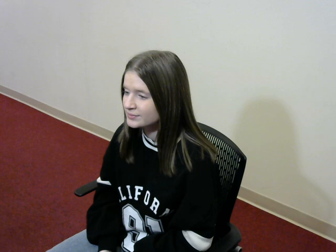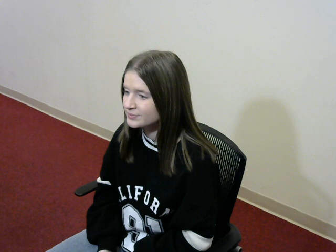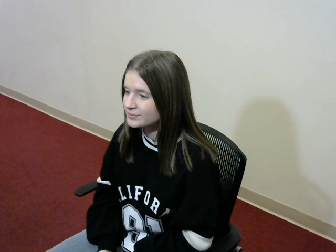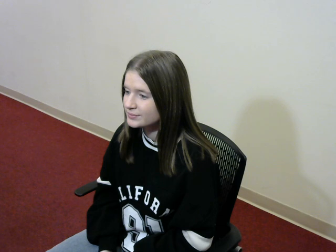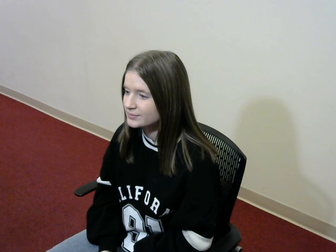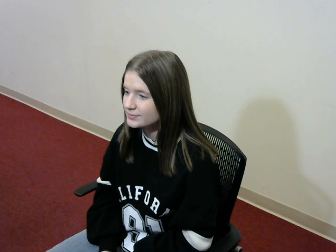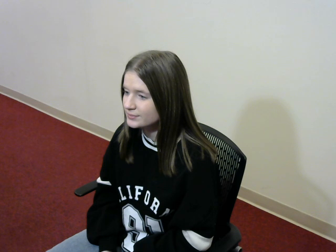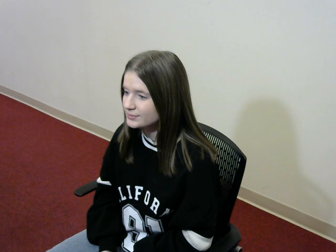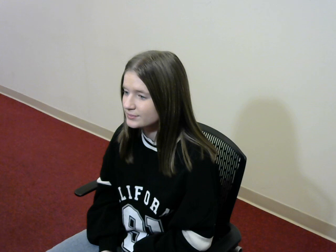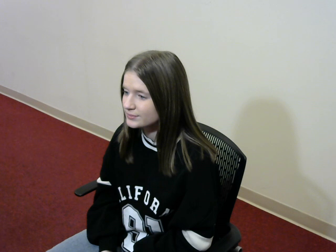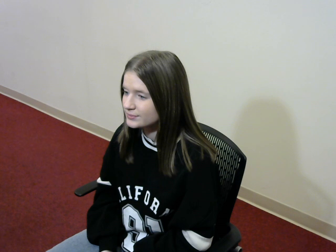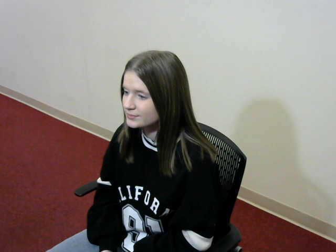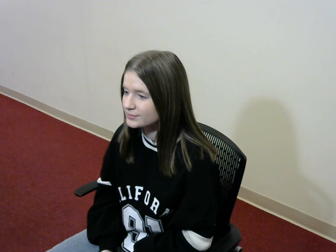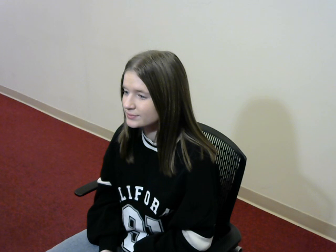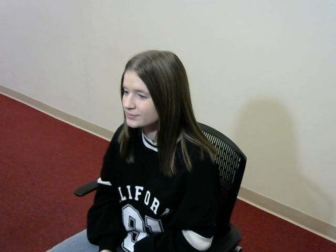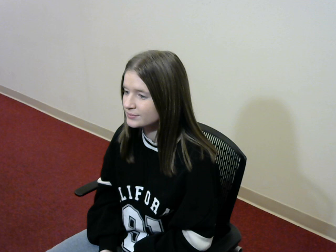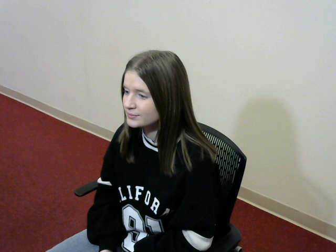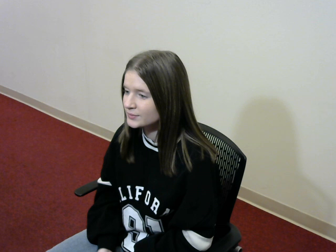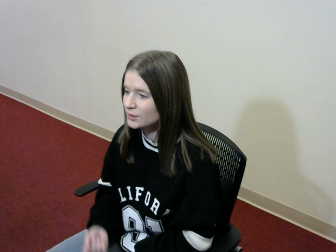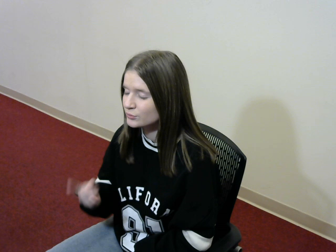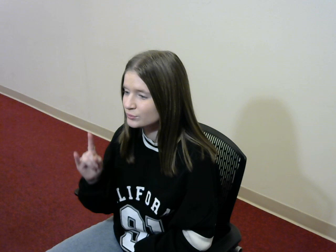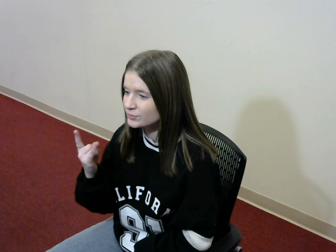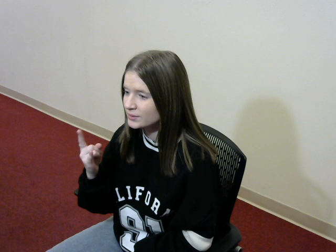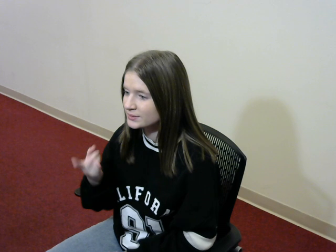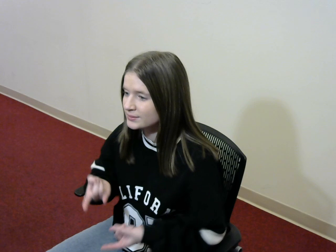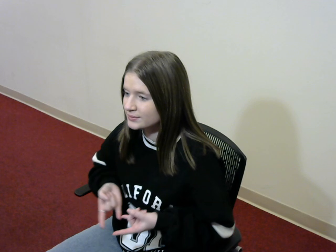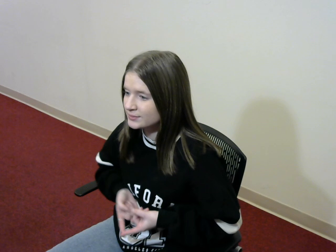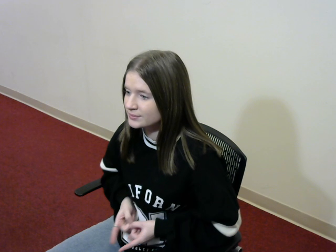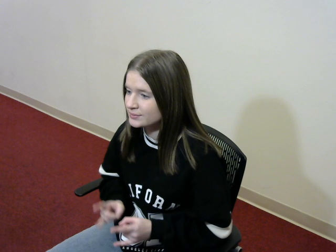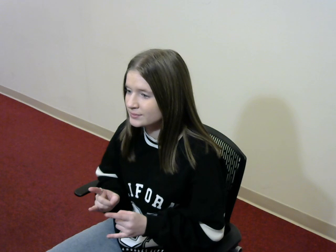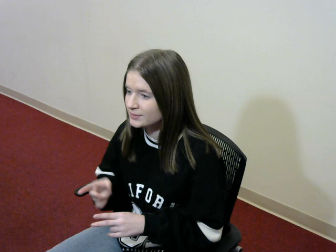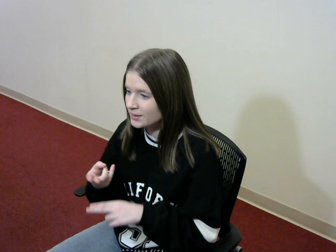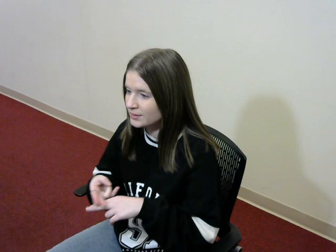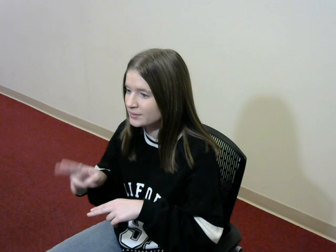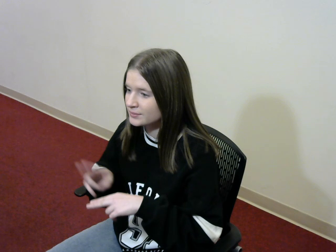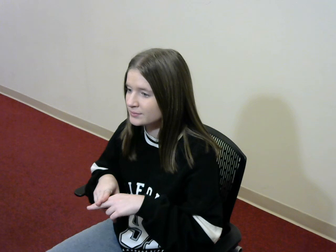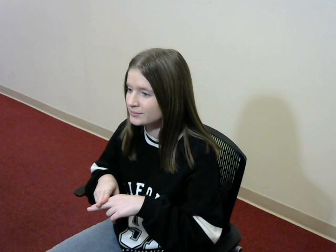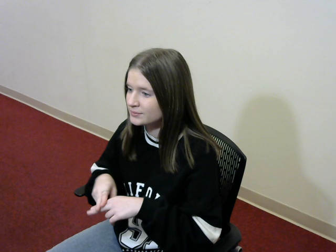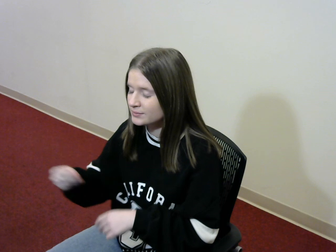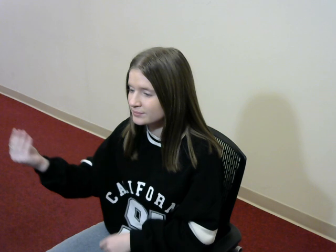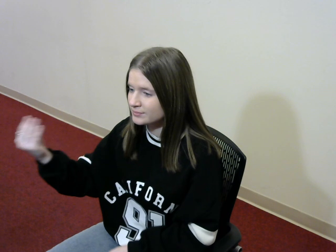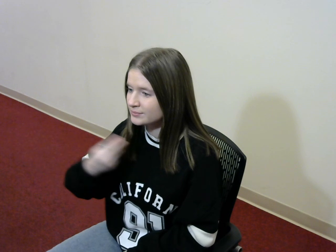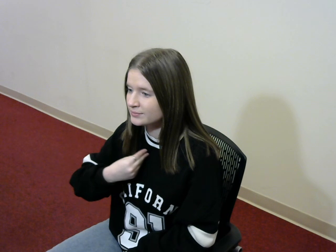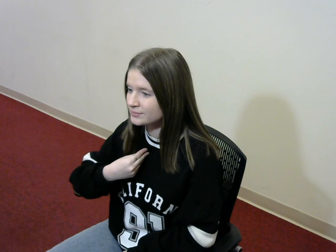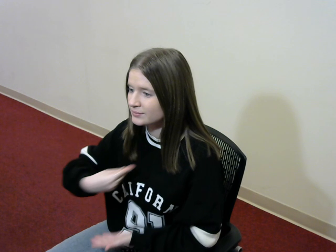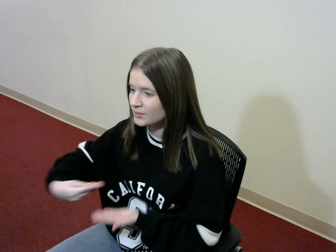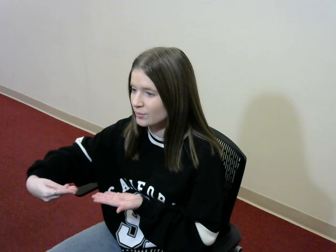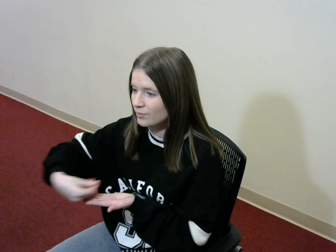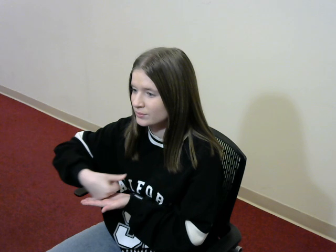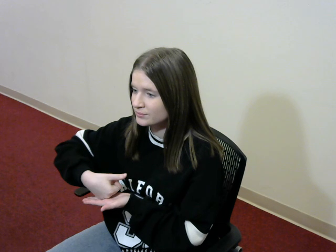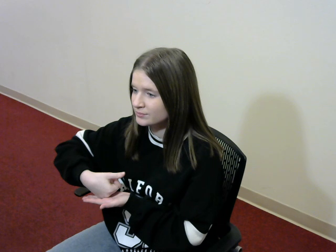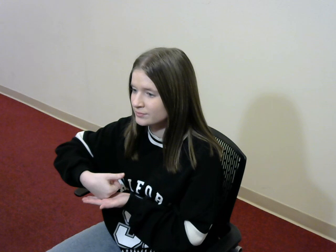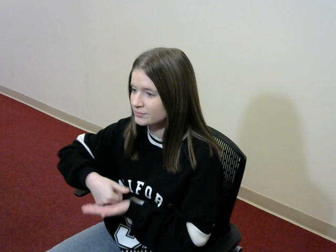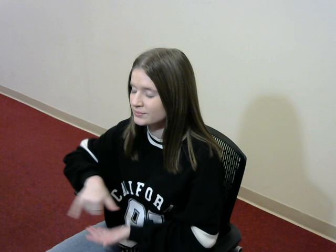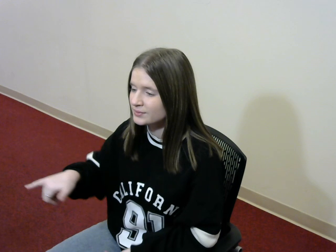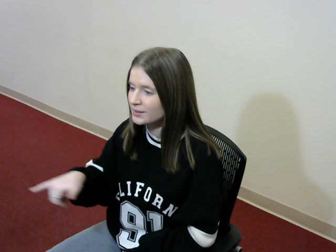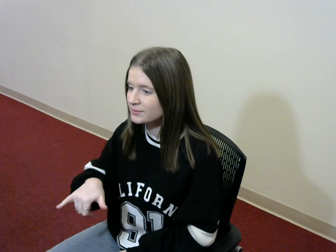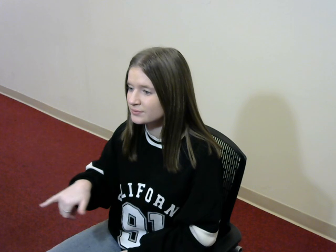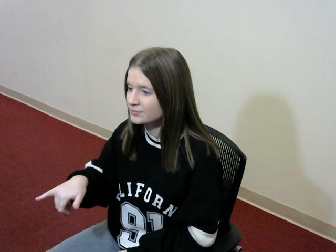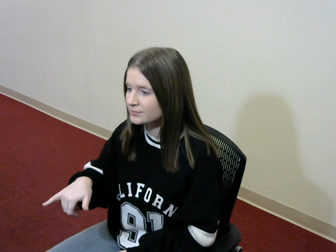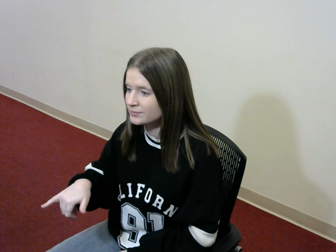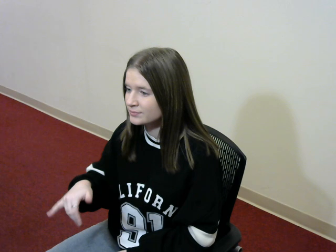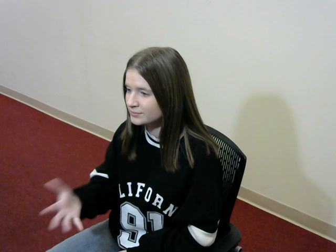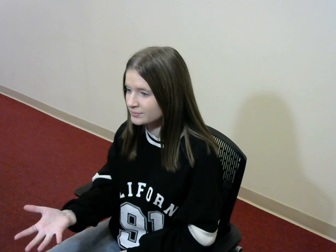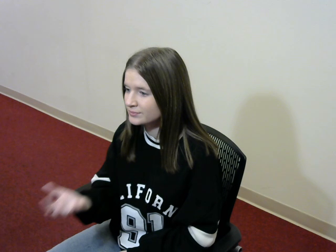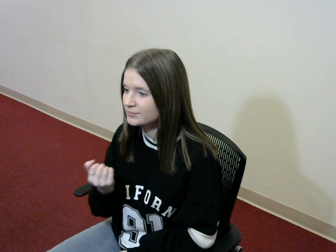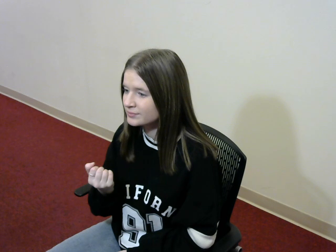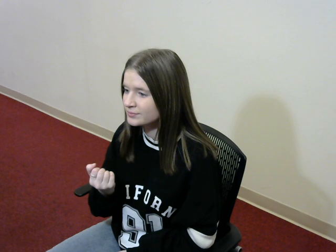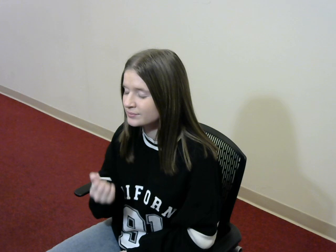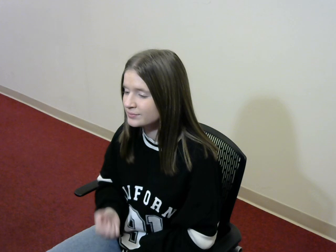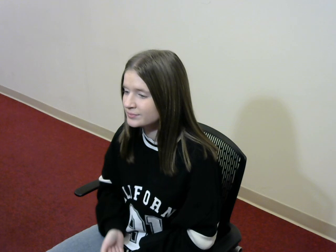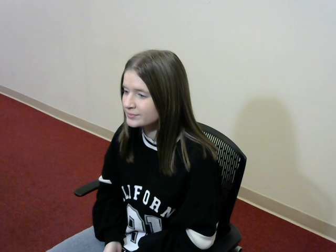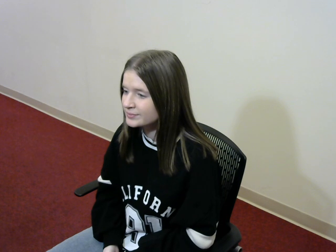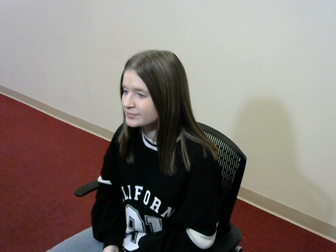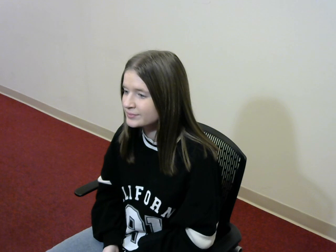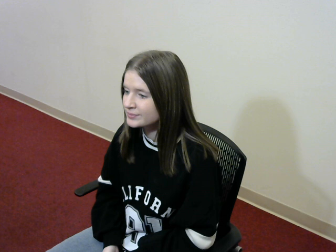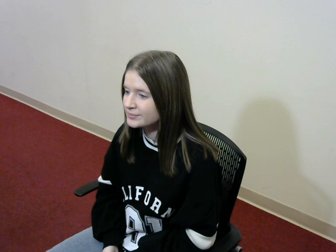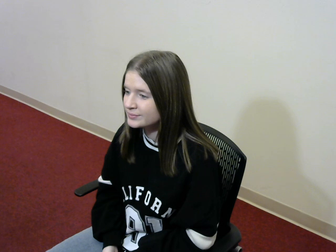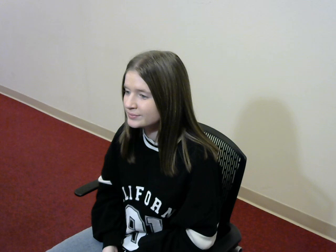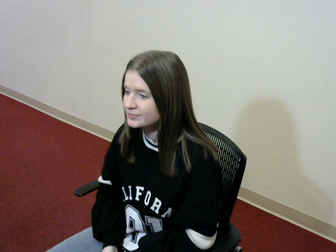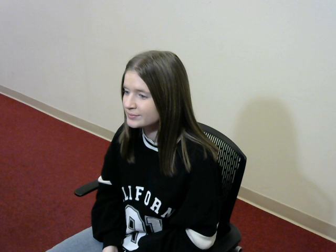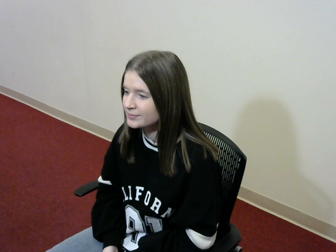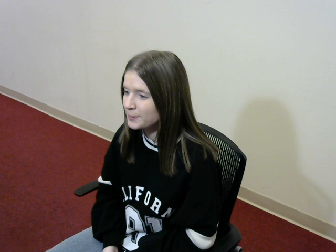Uşağın doğulmasına görə verilən ödəniş hardan alınır?